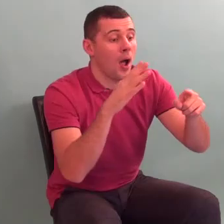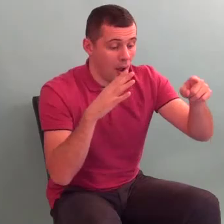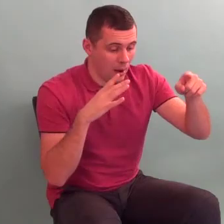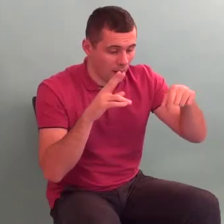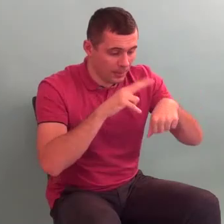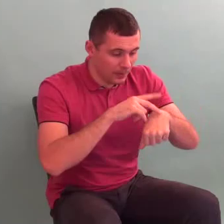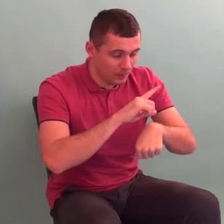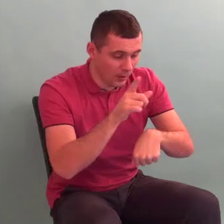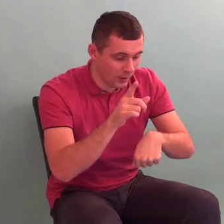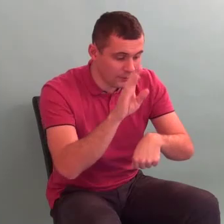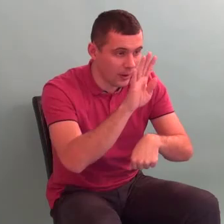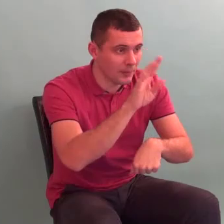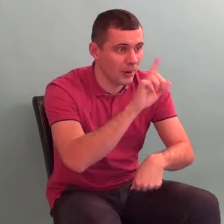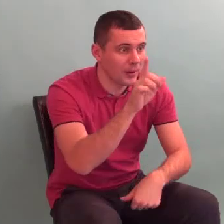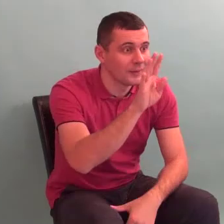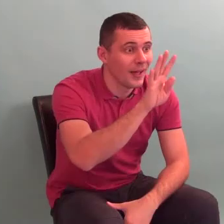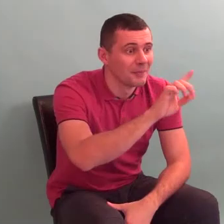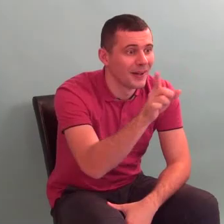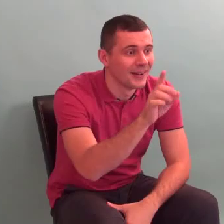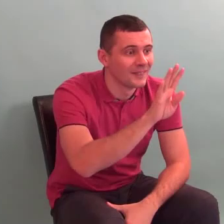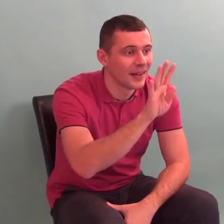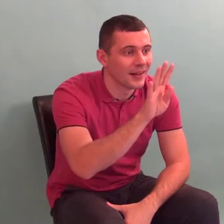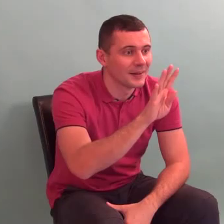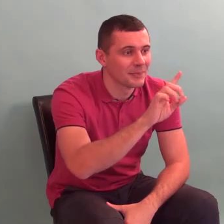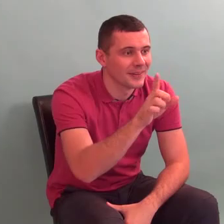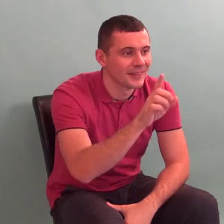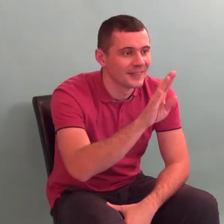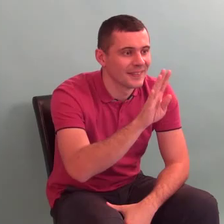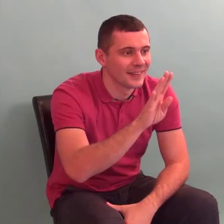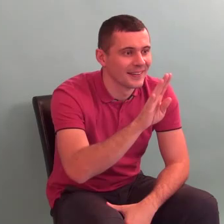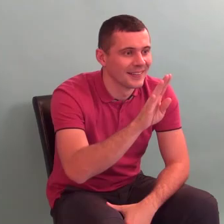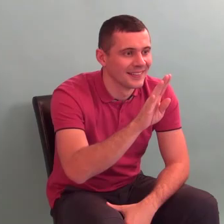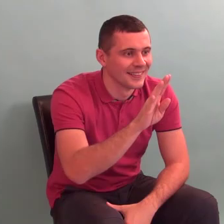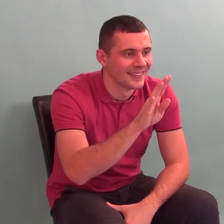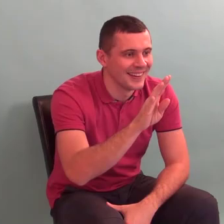Po godzinie czwartej.